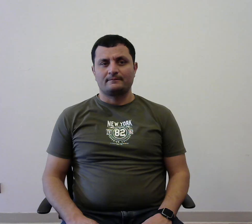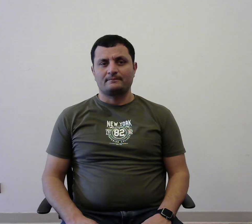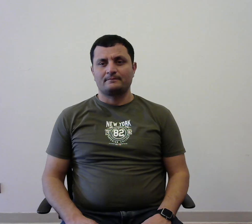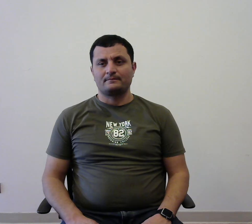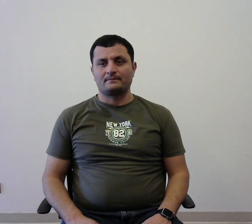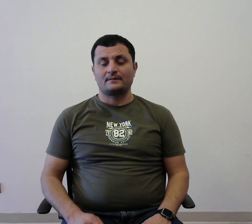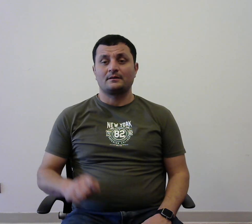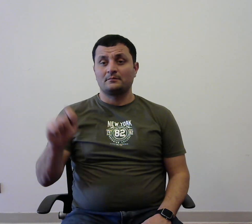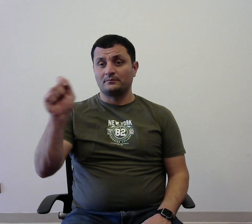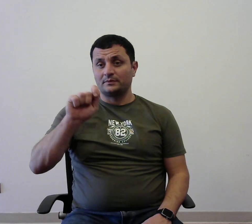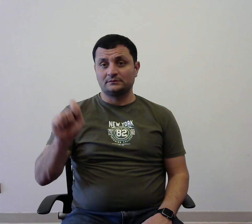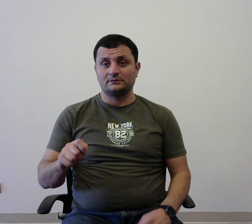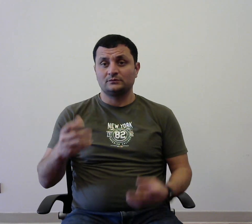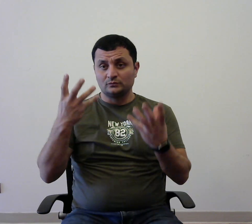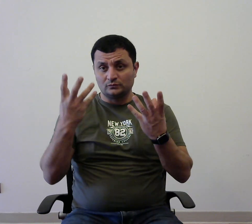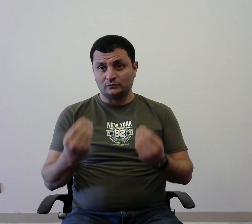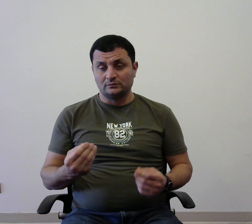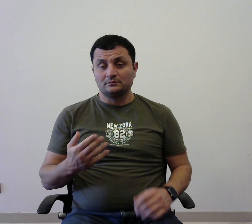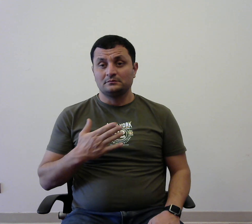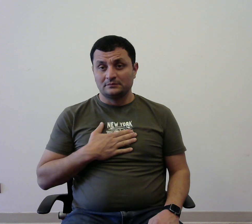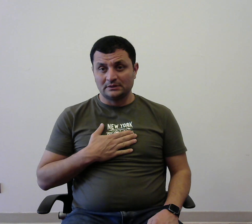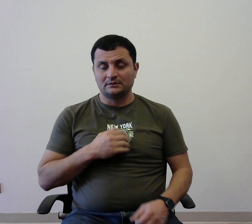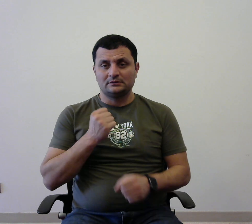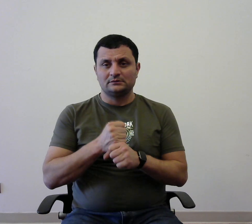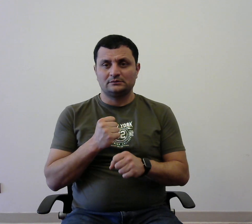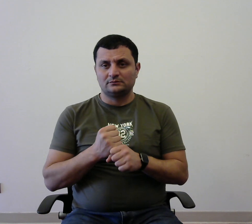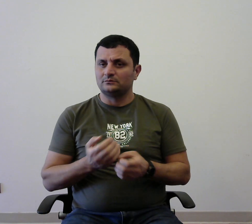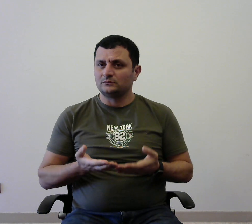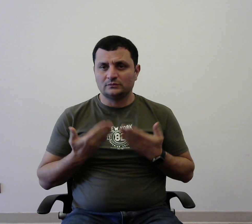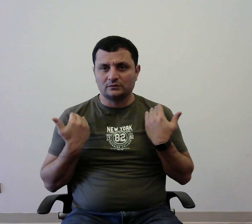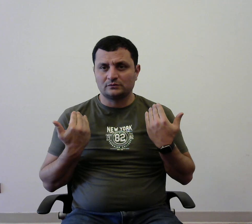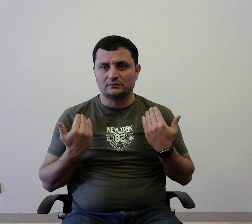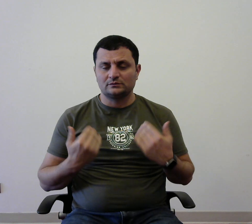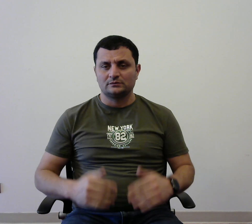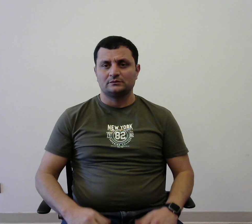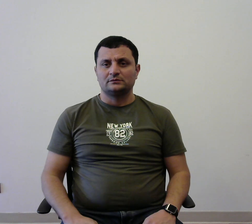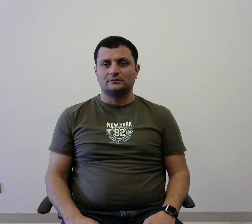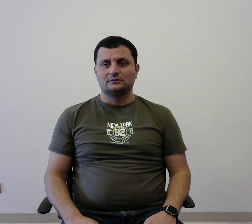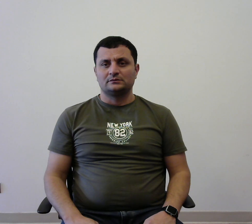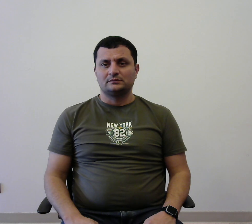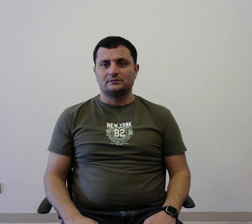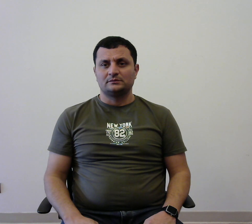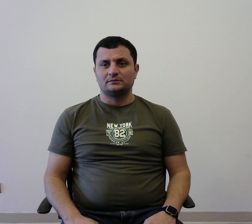Bazar günü mənim işim yoxdur